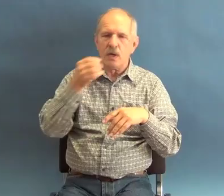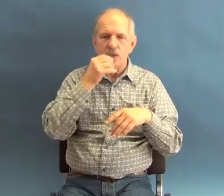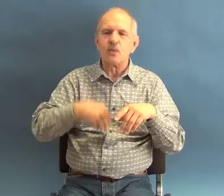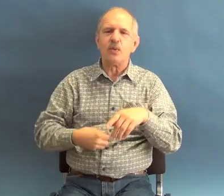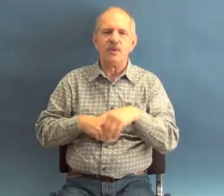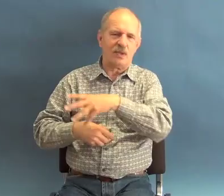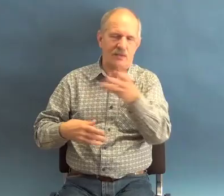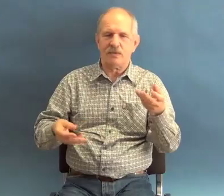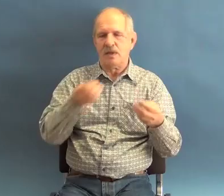Wszyscy jedzą.